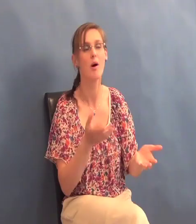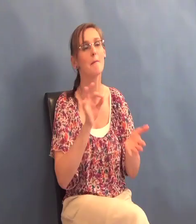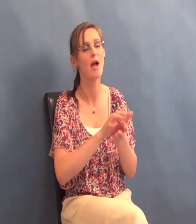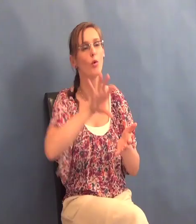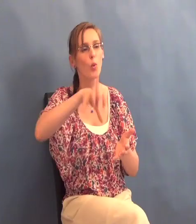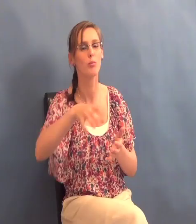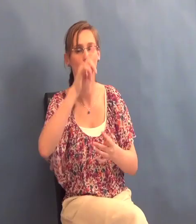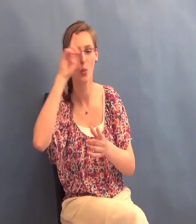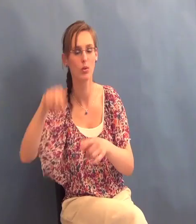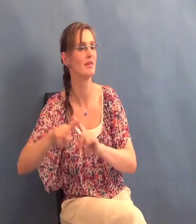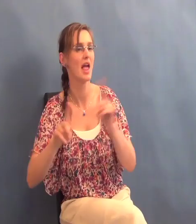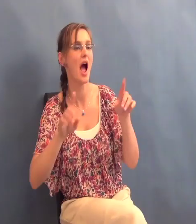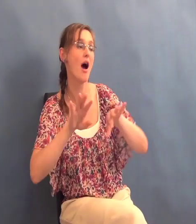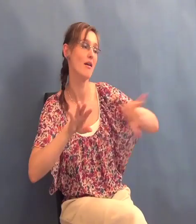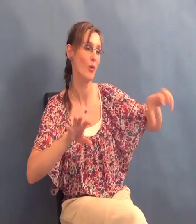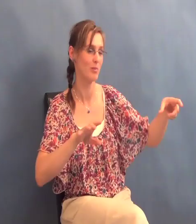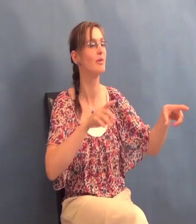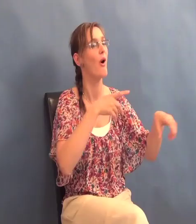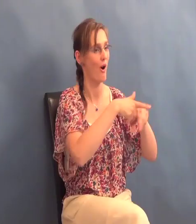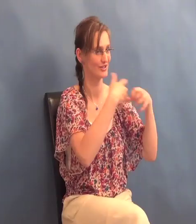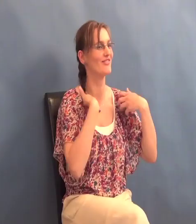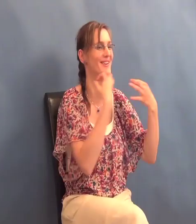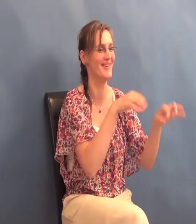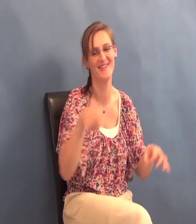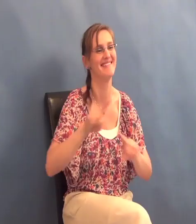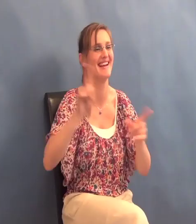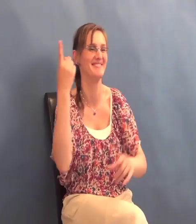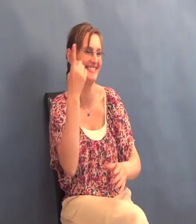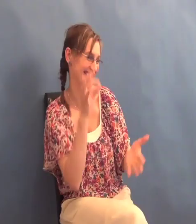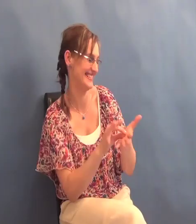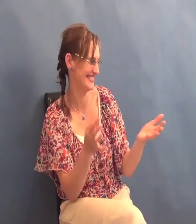Na pewno jest jakaś grupa ludzi, która nie pozwala koniom na mycie i inna grupa ludzi która pozwala, ta pierwsza zabrania, na pewno!